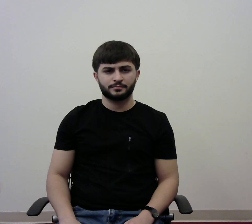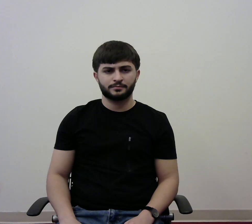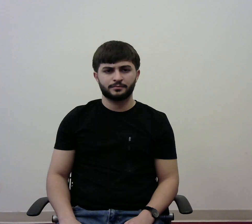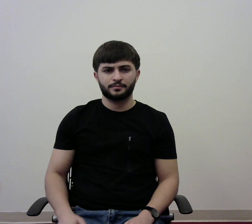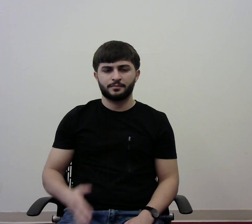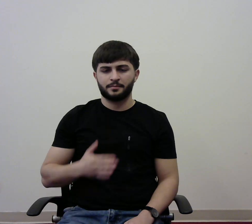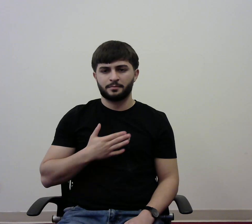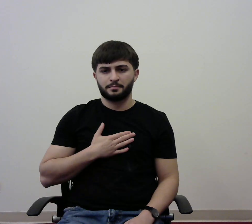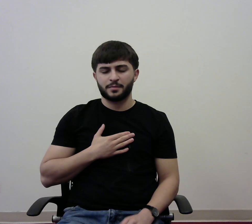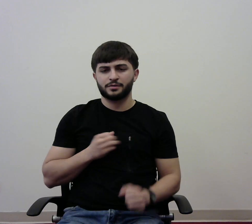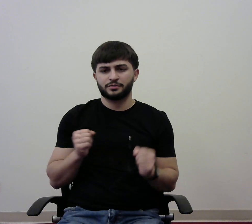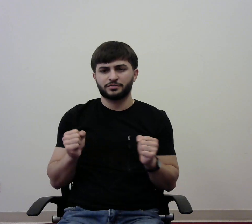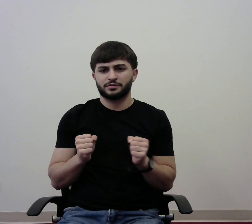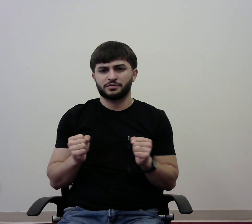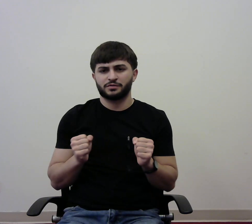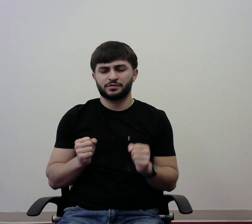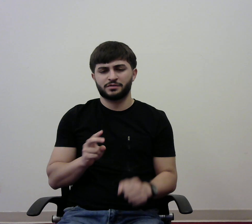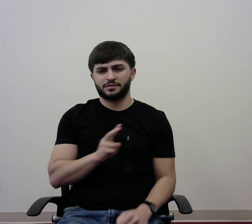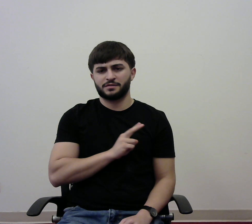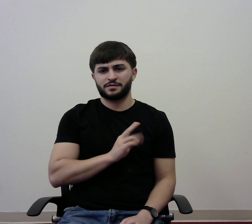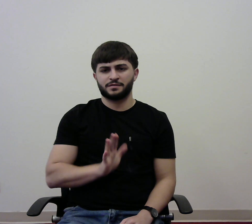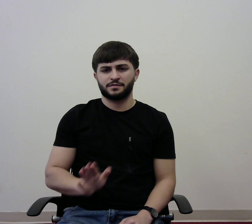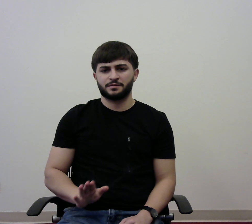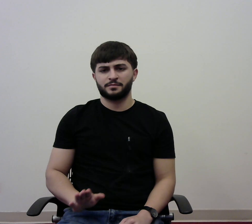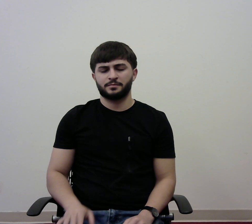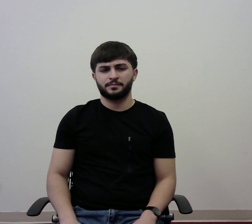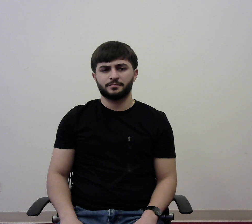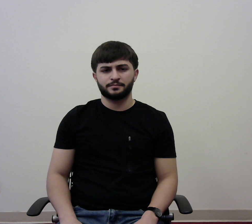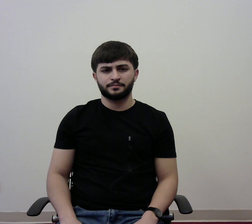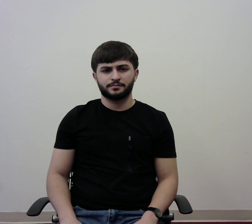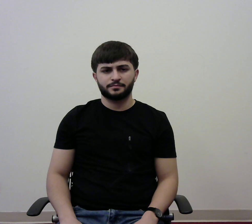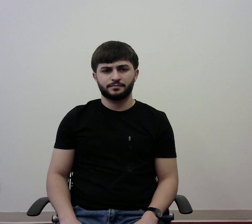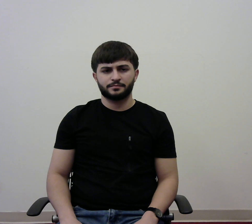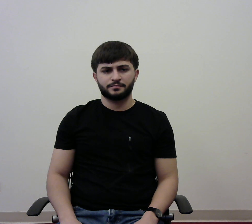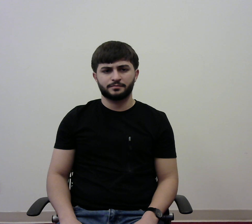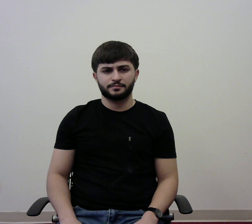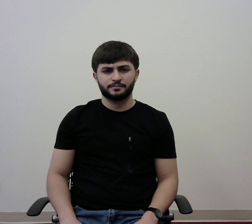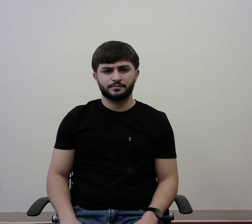Mən qışı sevmirəm